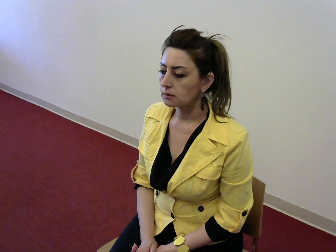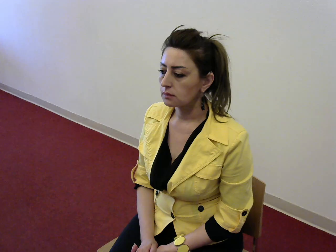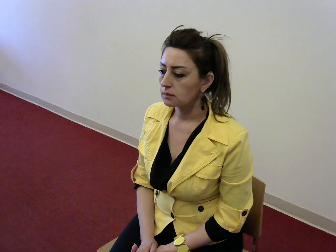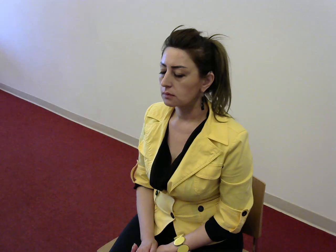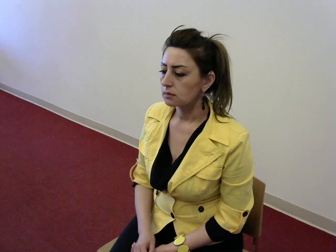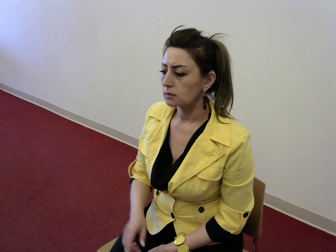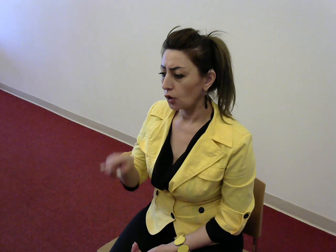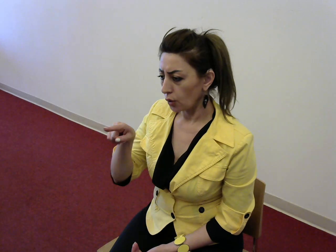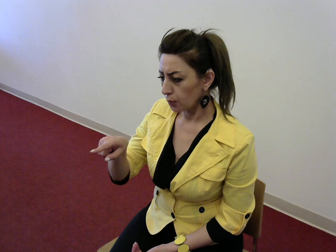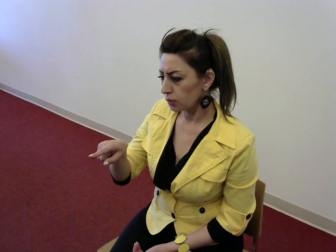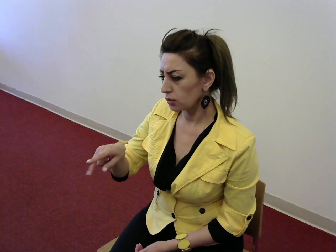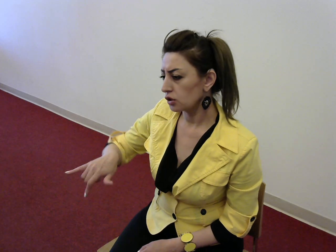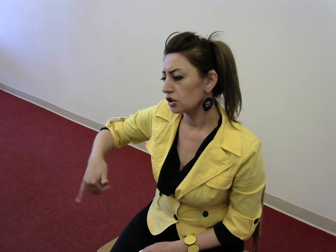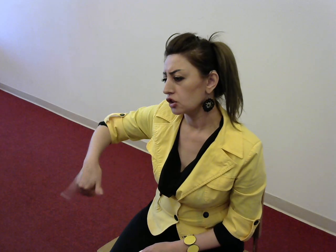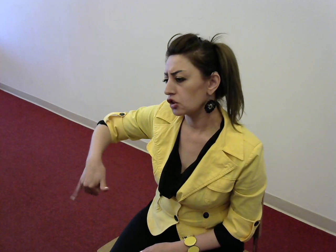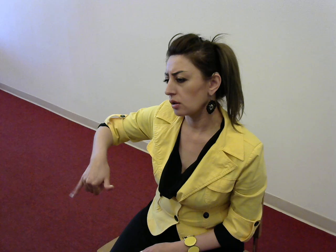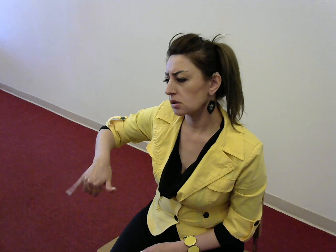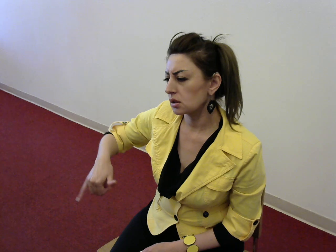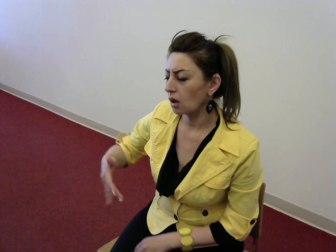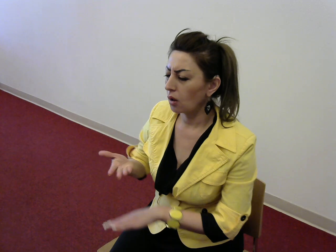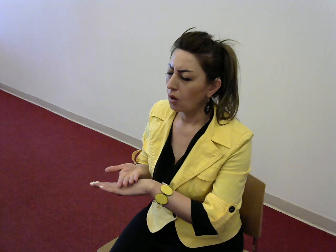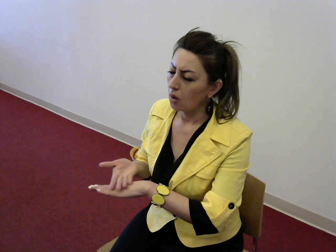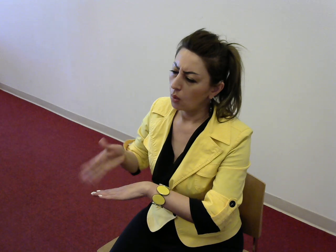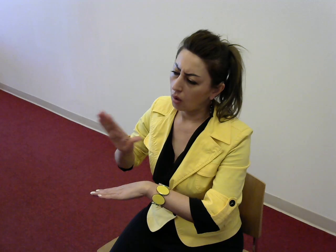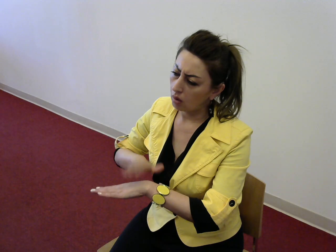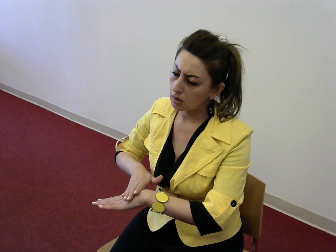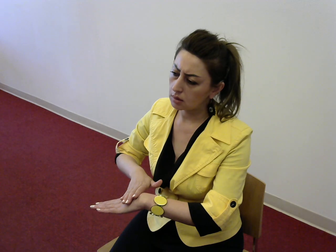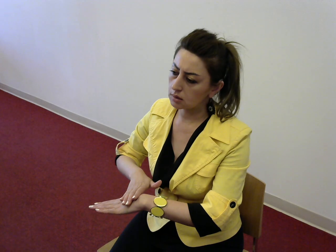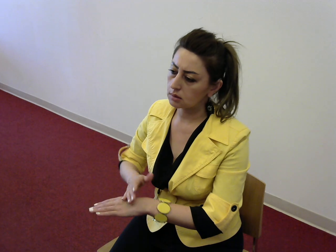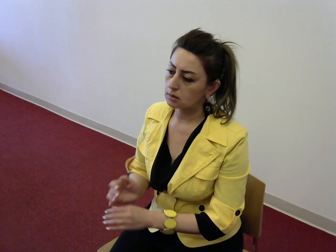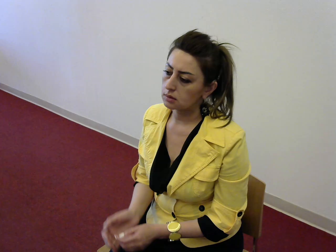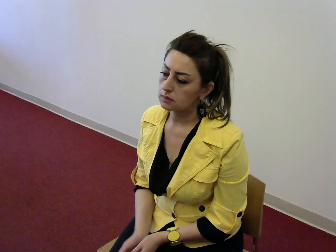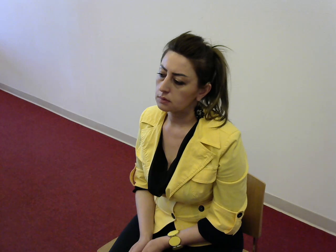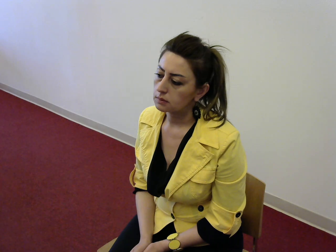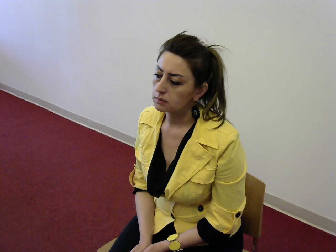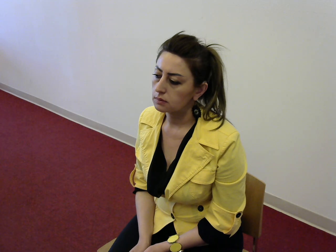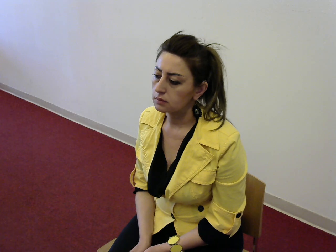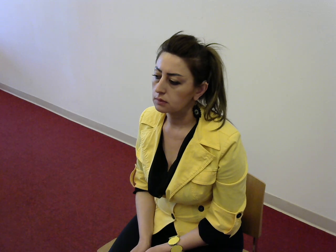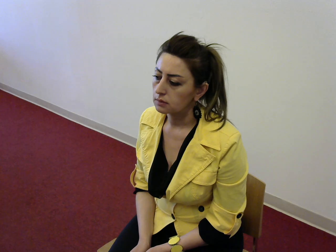Bu çanta ağırdır